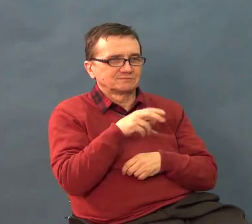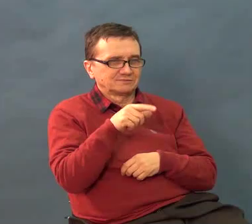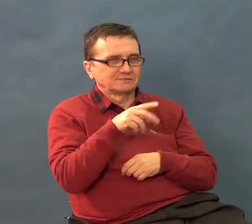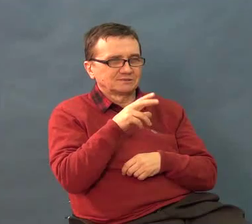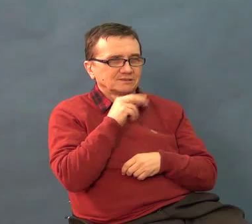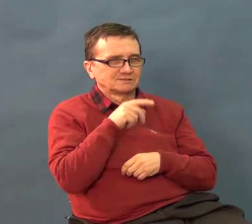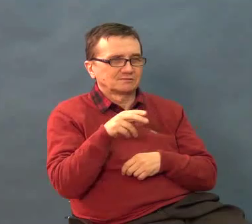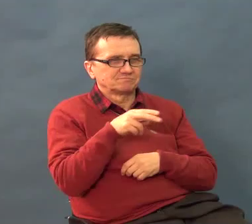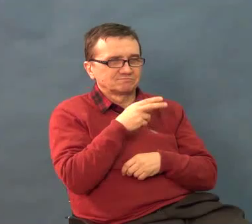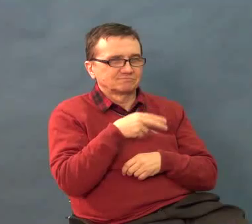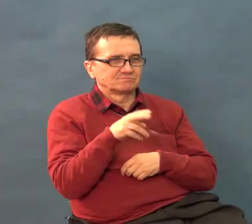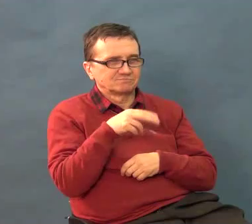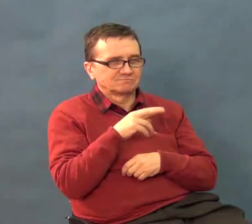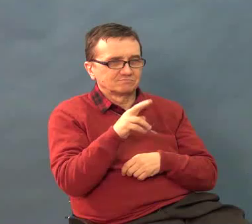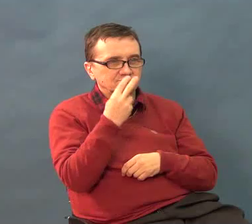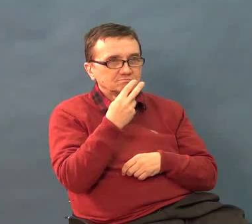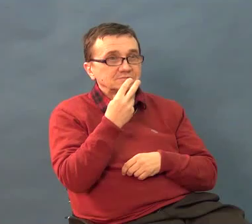Kaczka się huśta i nagle zauważa kota.